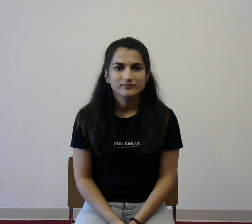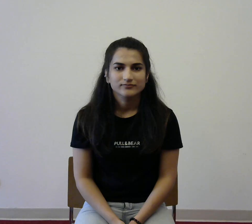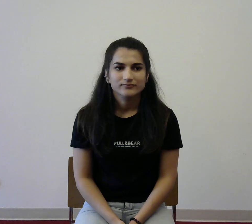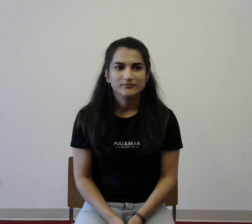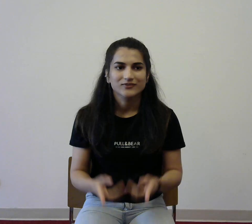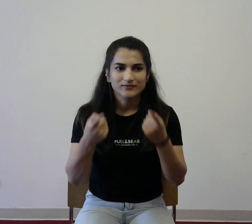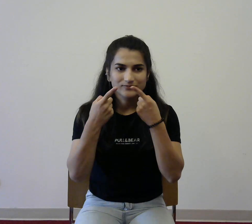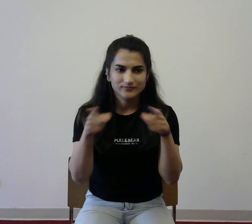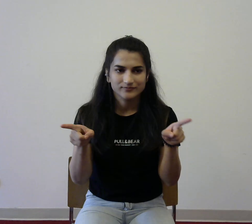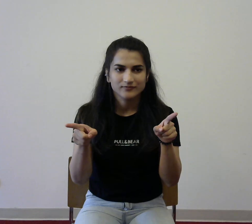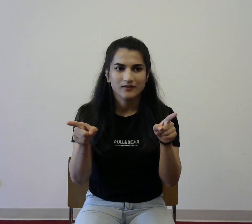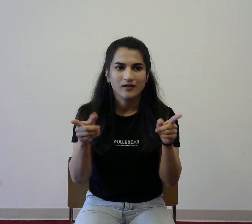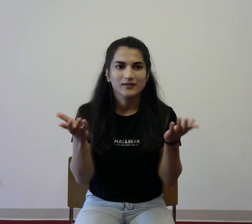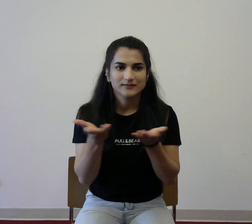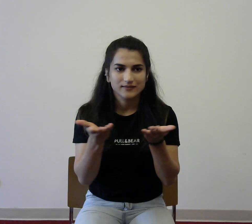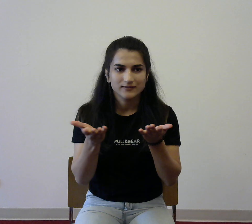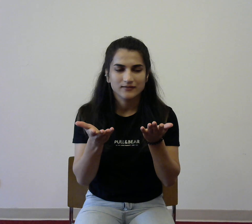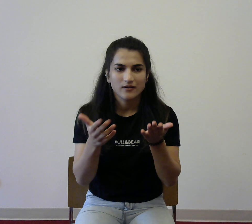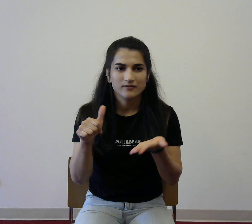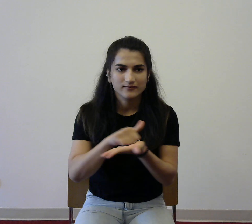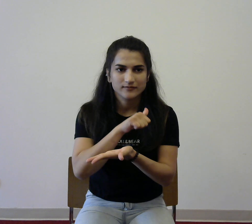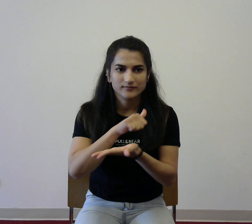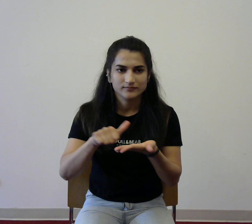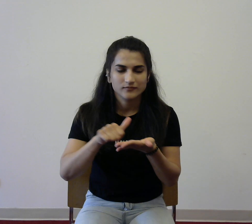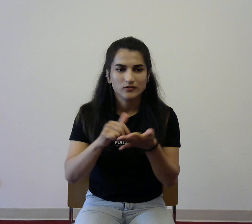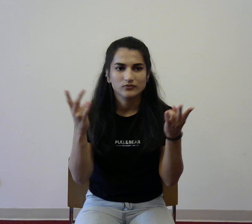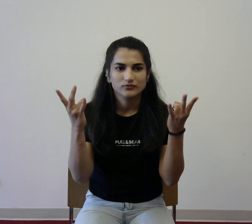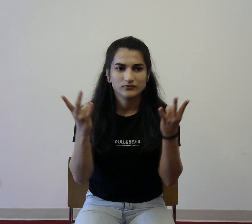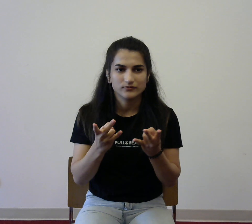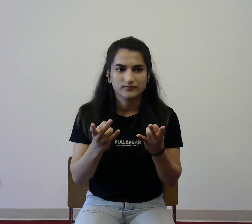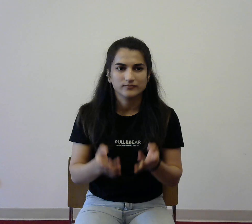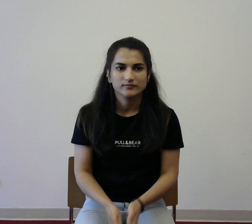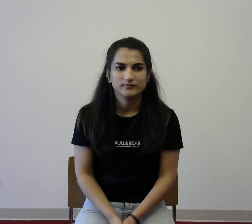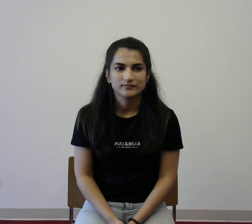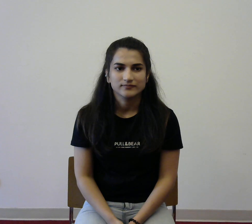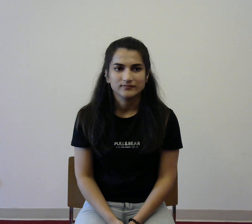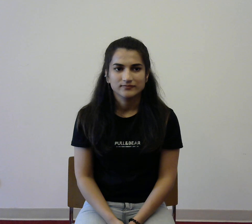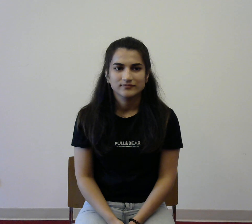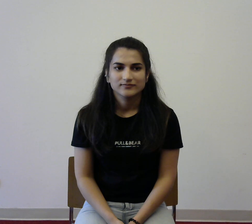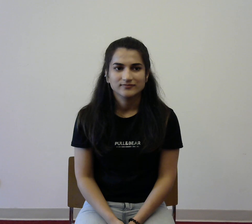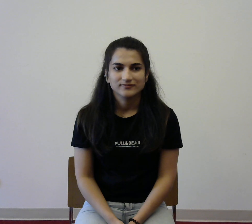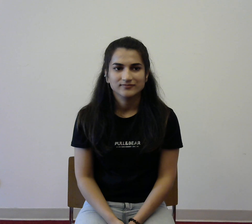Başqa hansı sənədlər lazımdır?